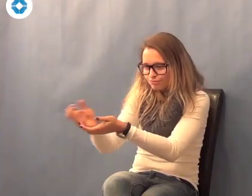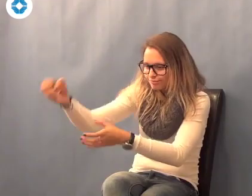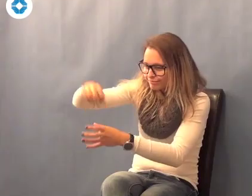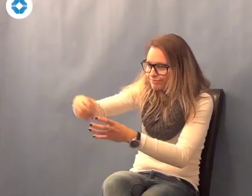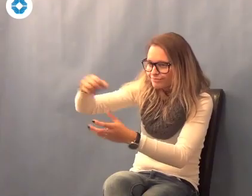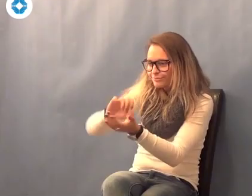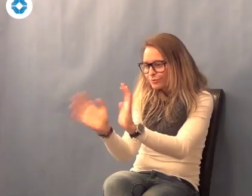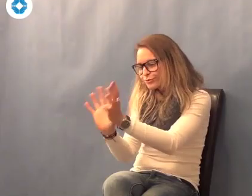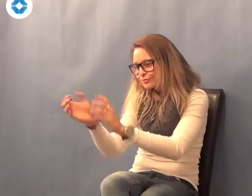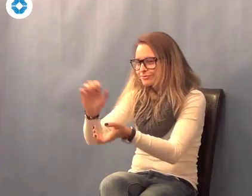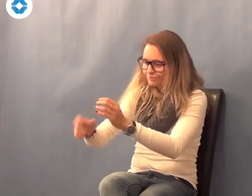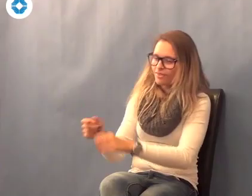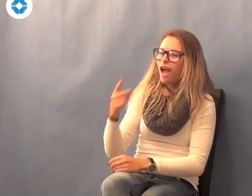Pomogli mu pozbierać gruszki, zaopiekowali się nim.